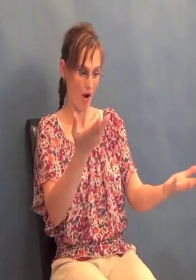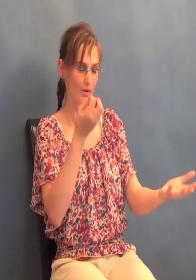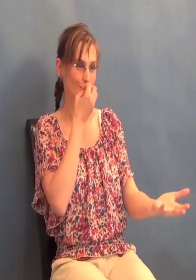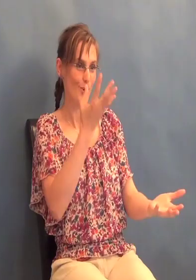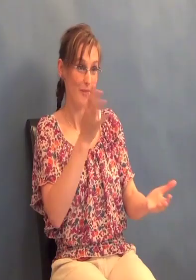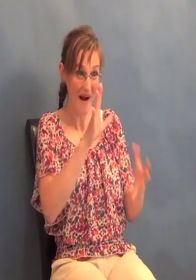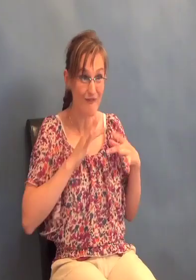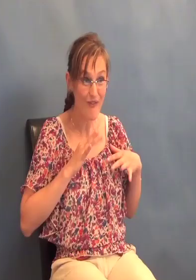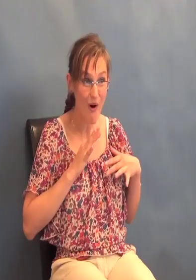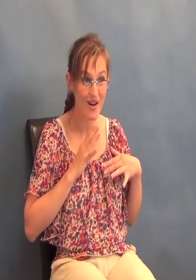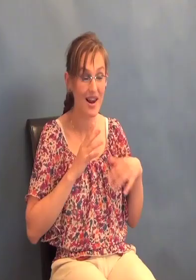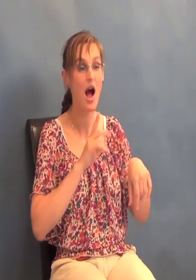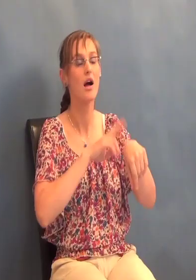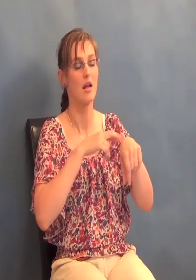Super! Masz wolne? O której?